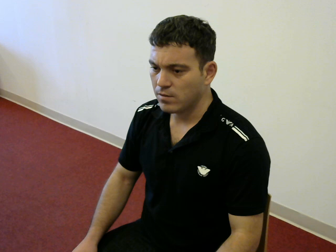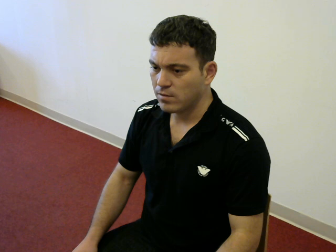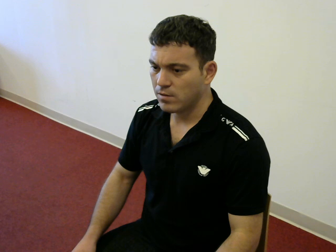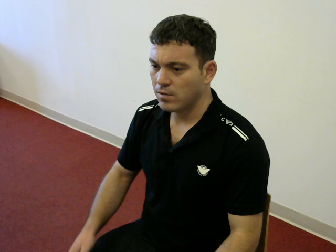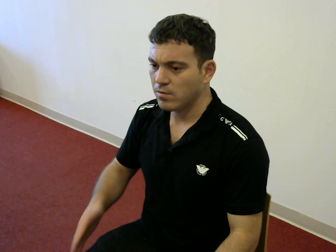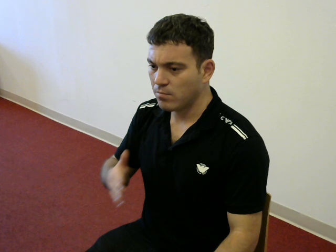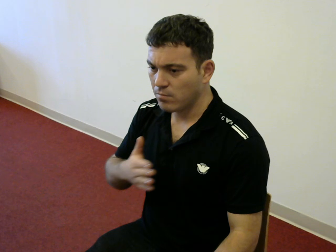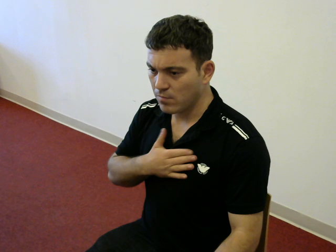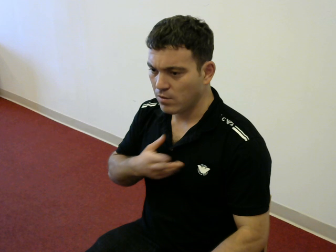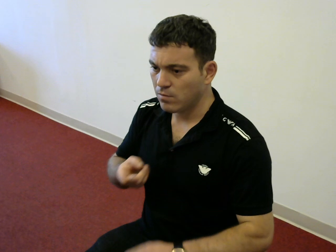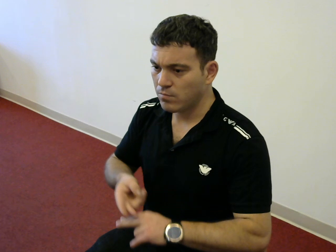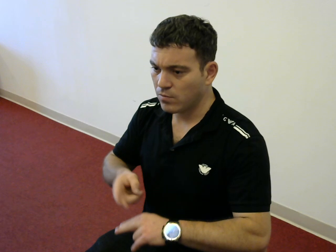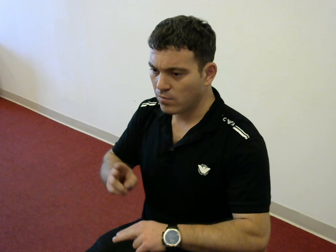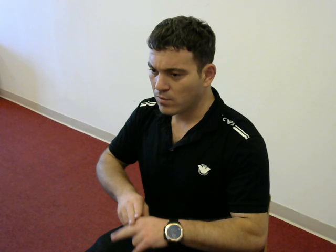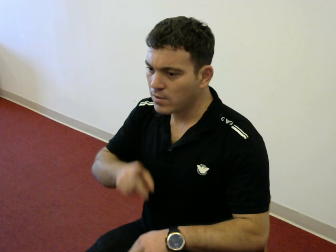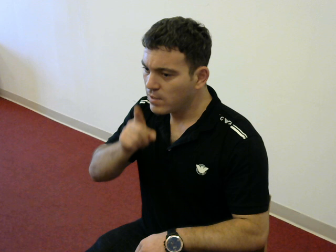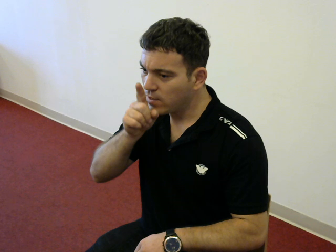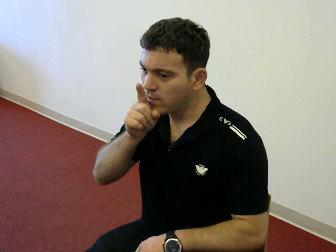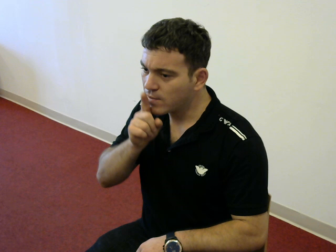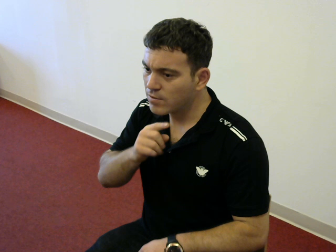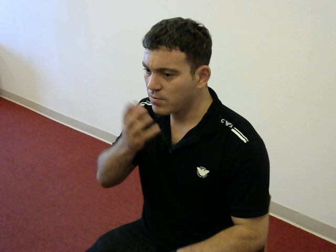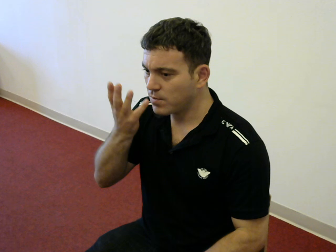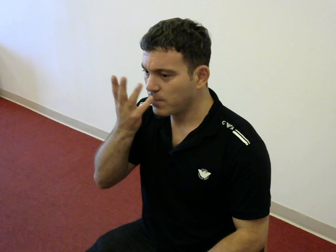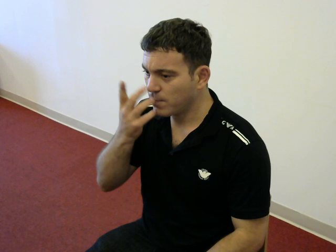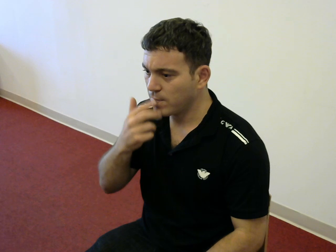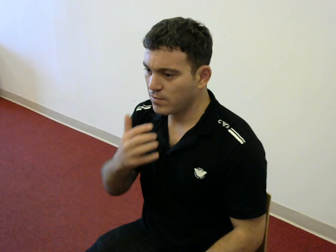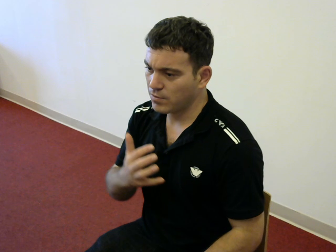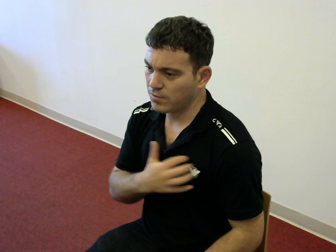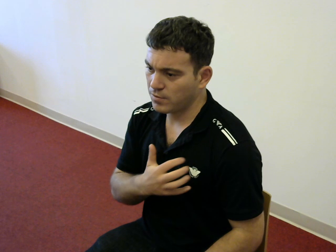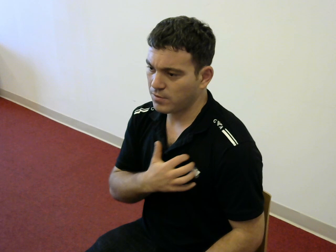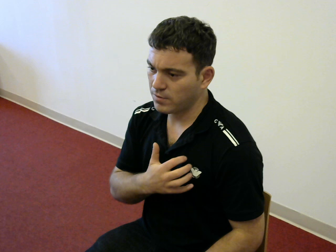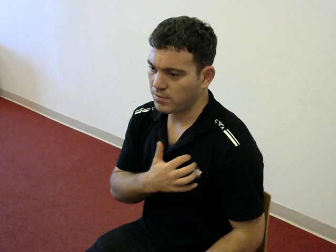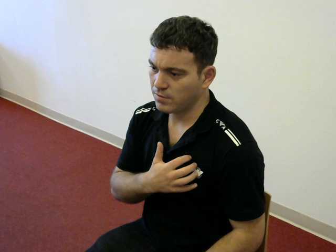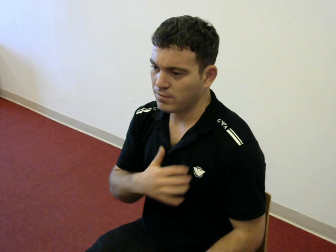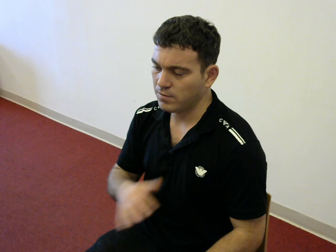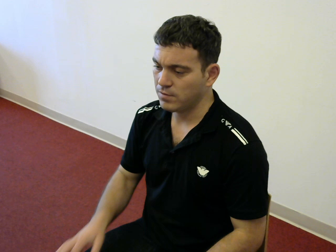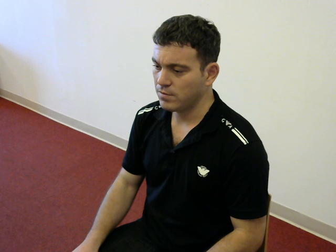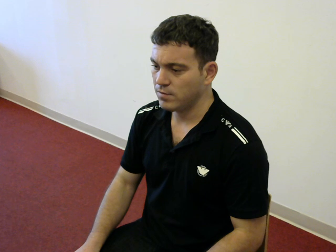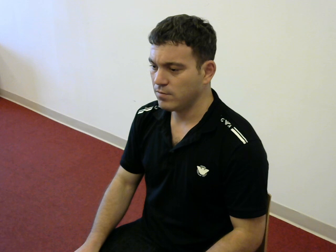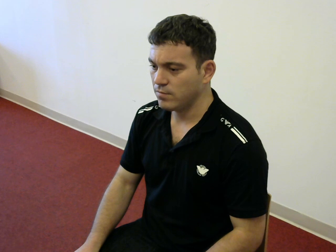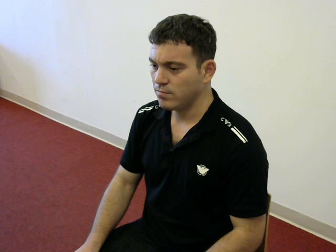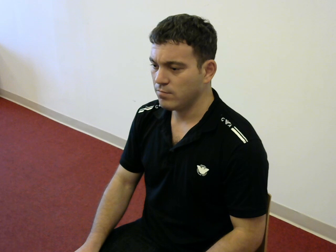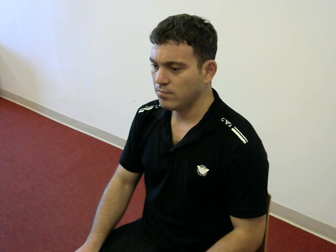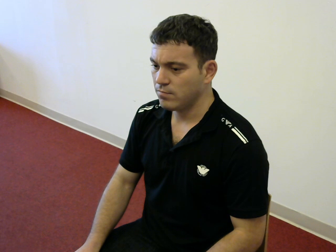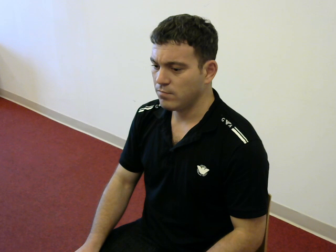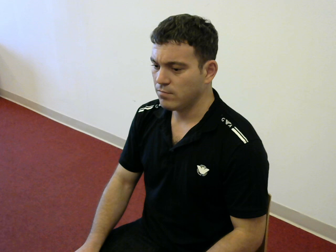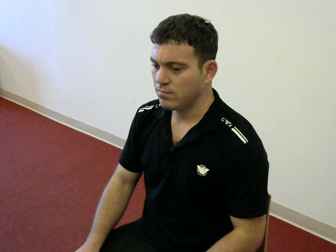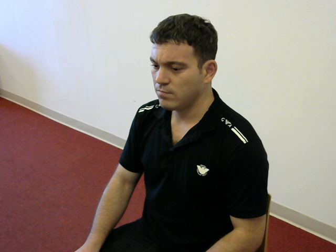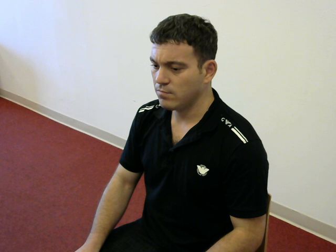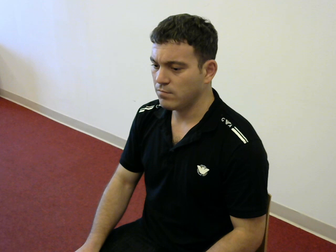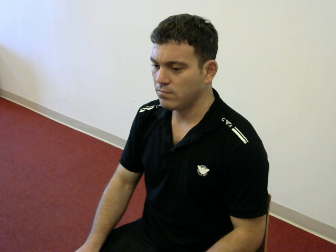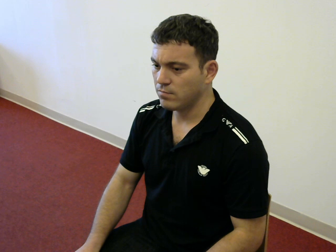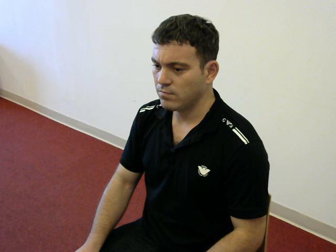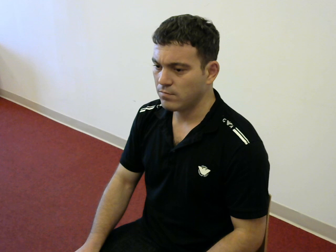Mən bunun göy rəngdə olanını istəyirəm